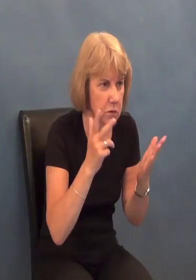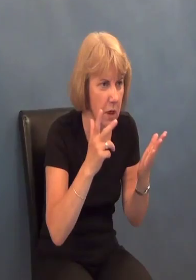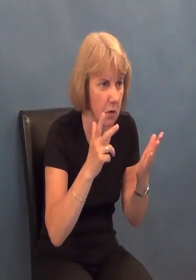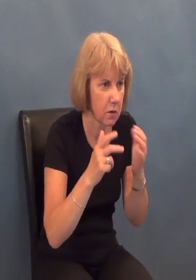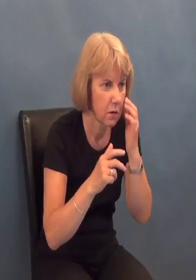W poniedziałek, ósmego.